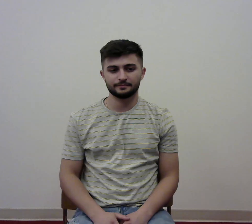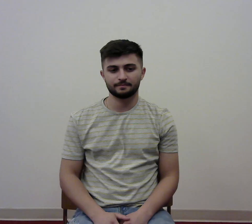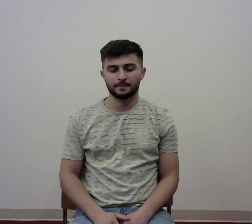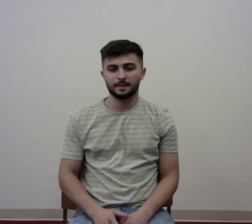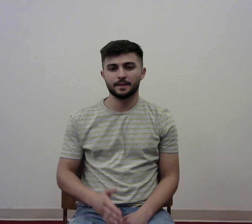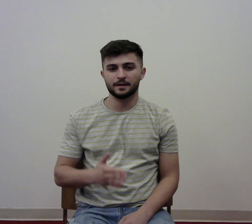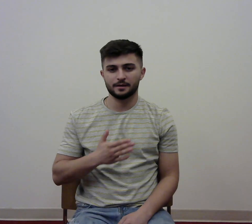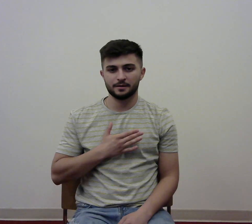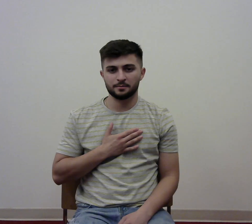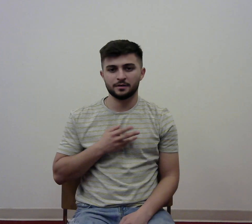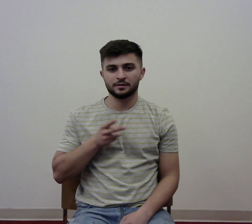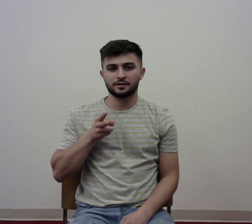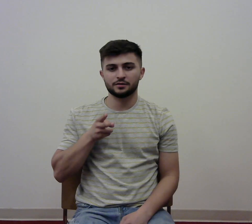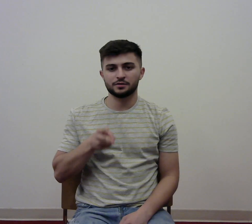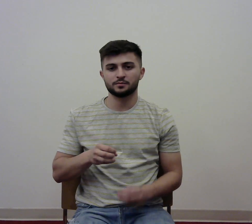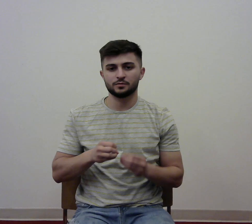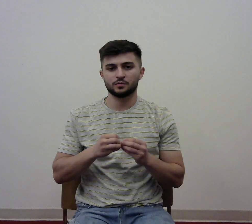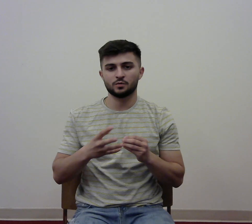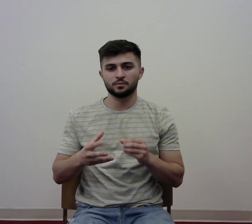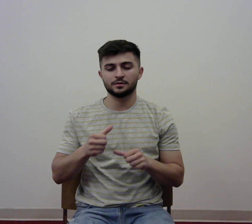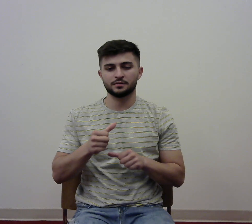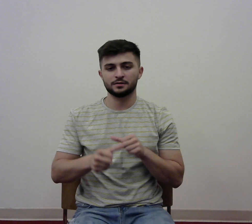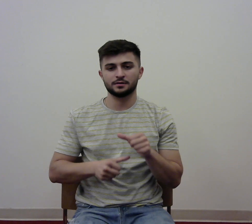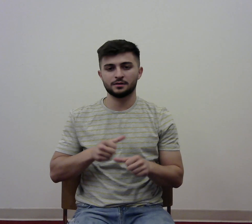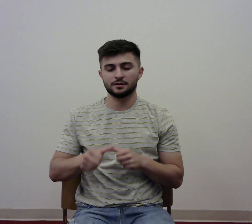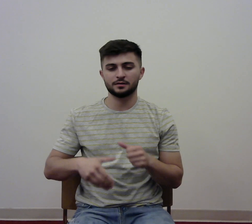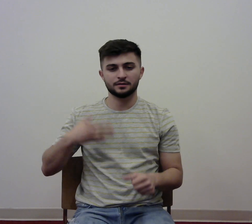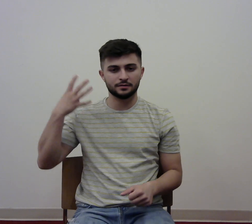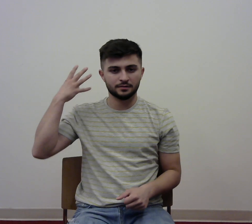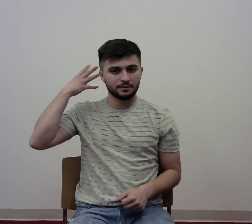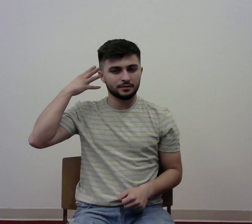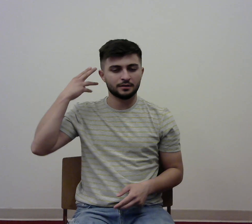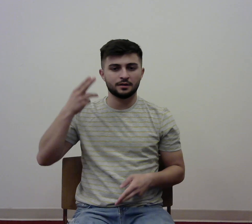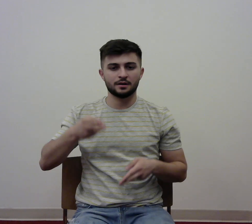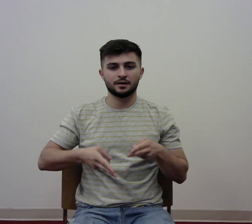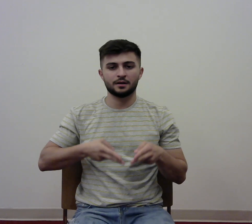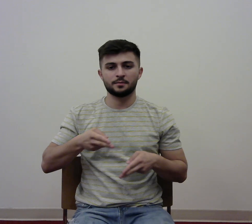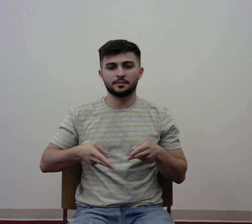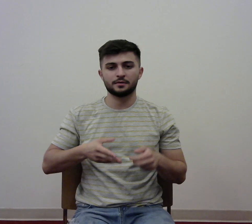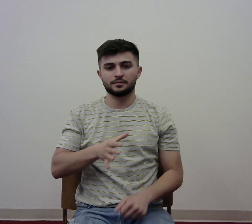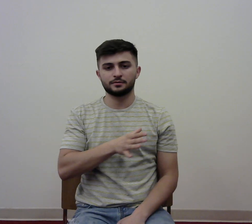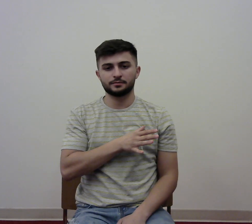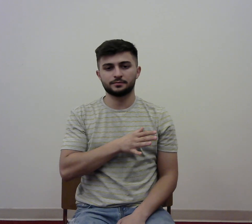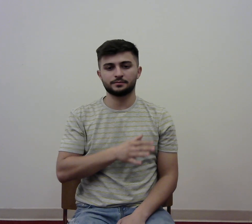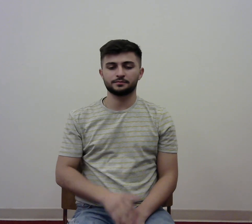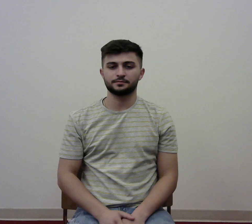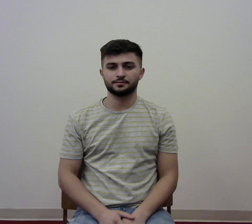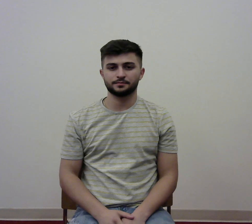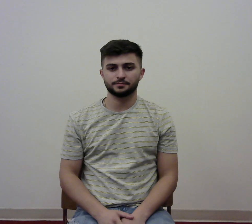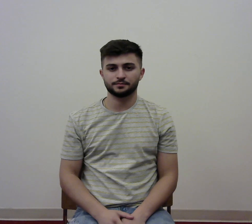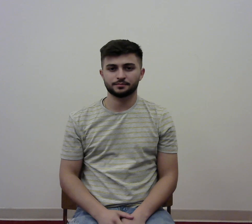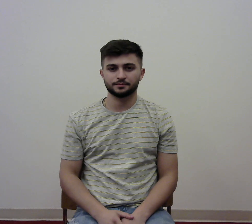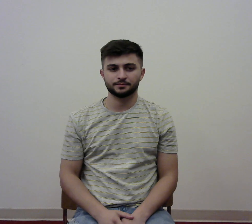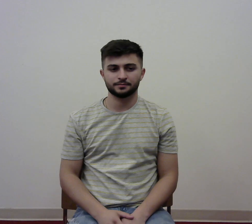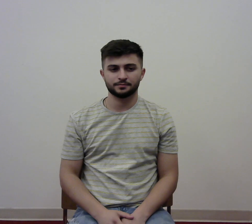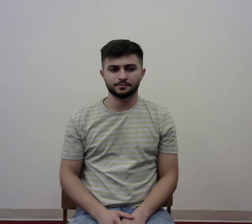Mən 2015-ci ildə koxlear implant əməliyyatı keçirmişəm